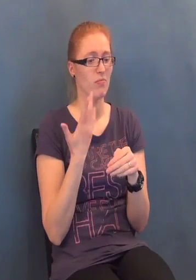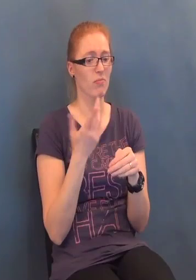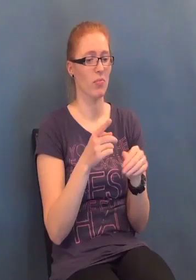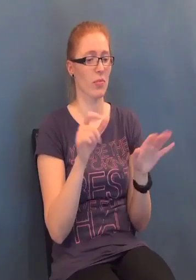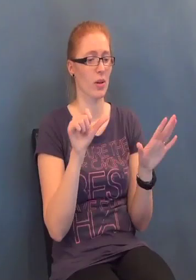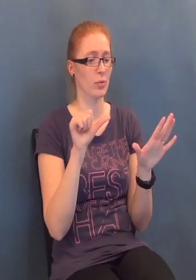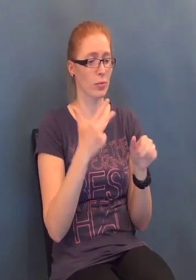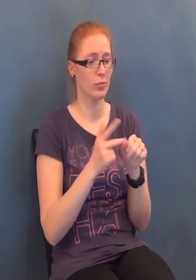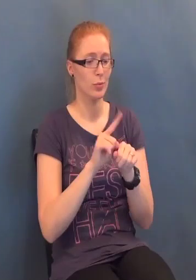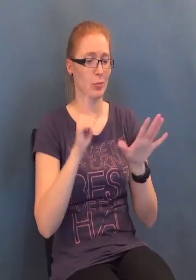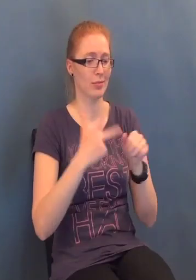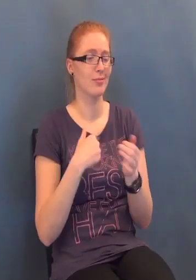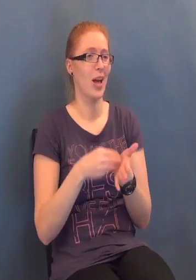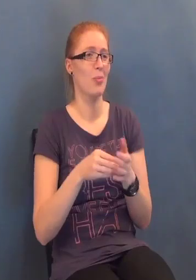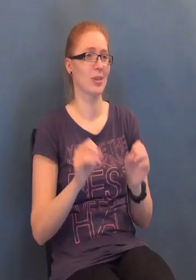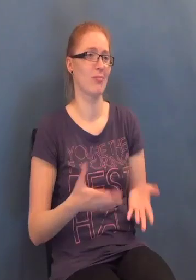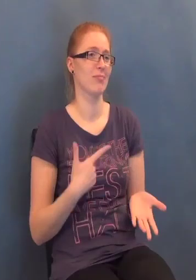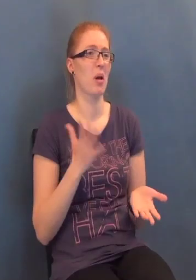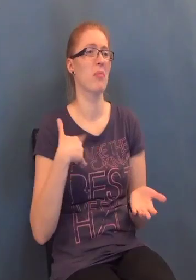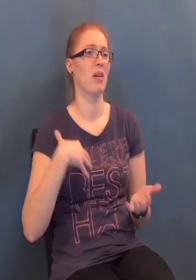Mnie nie bardzo, bo od szóstej trzydzieści do siódmej trzydzieści jestem na zakupach.